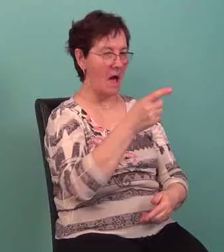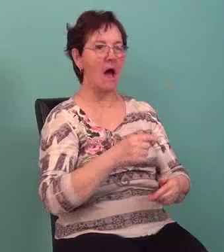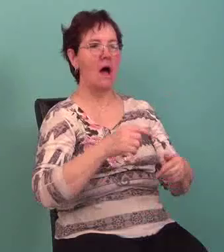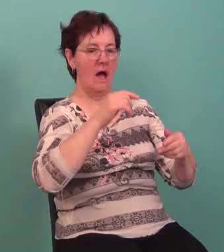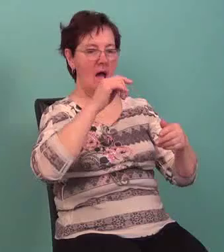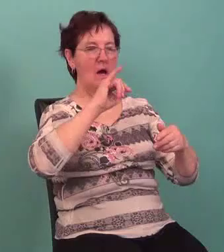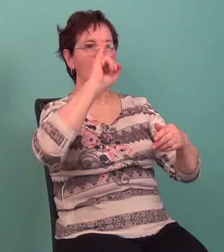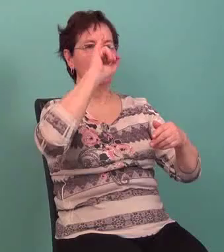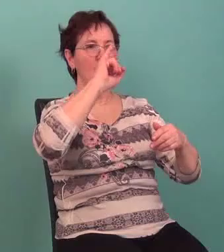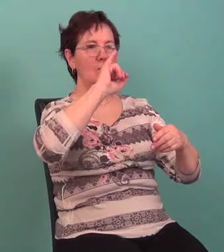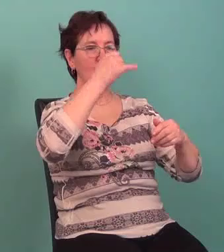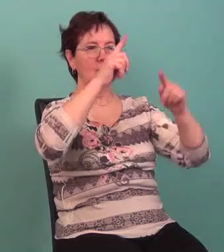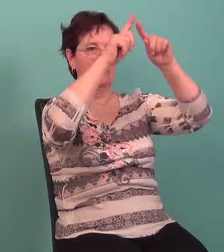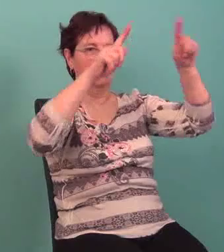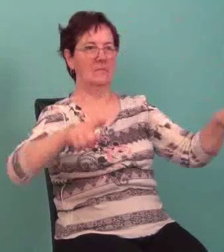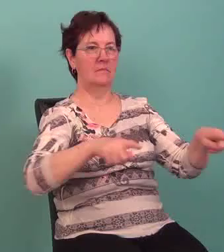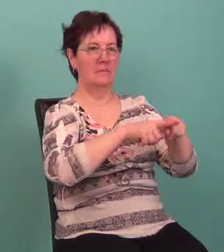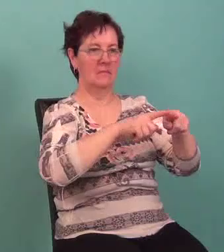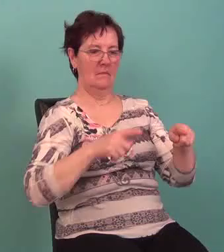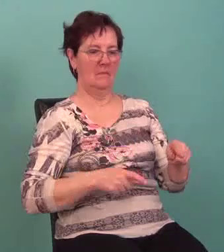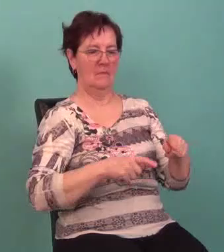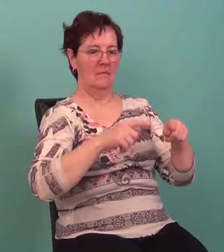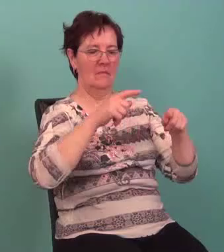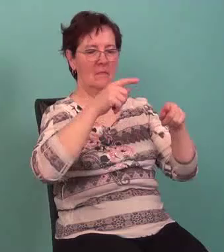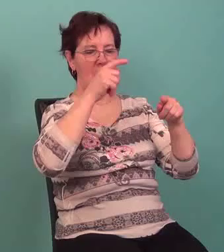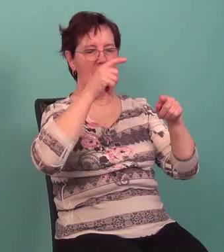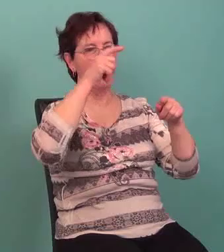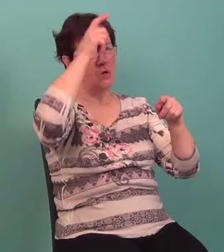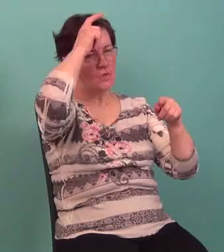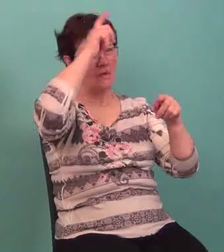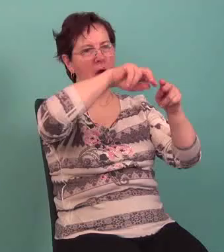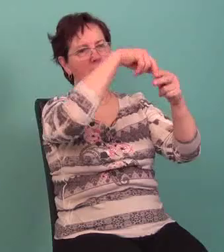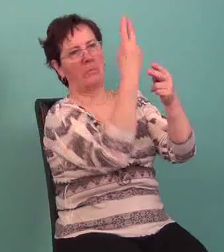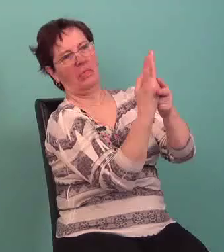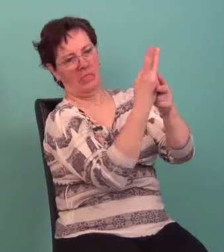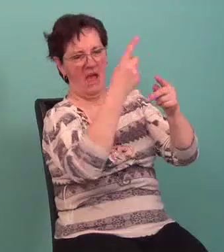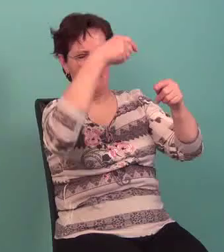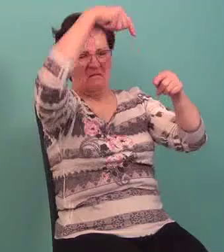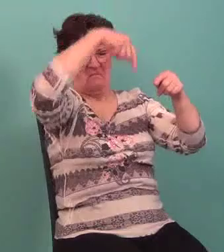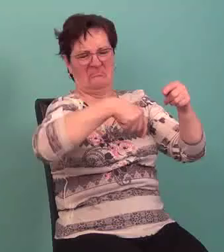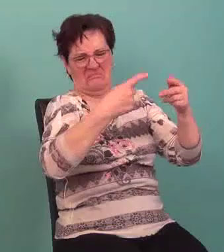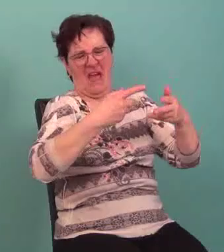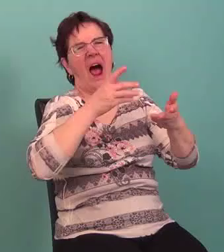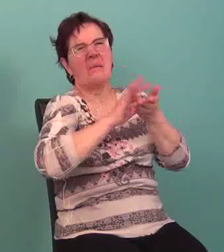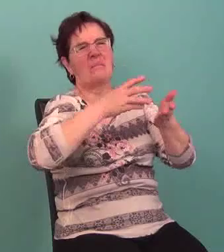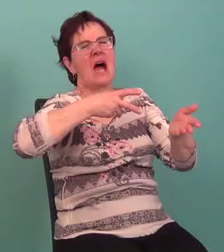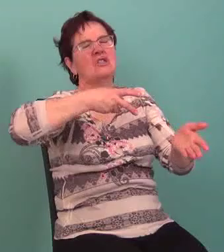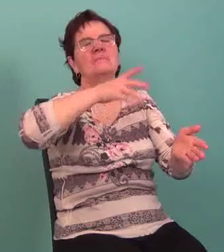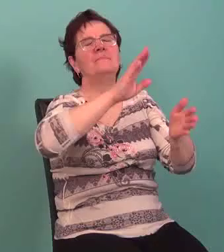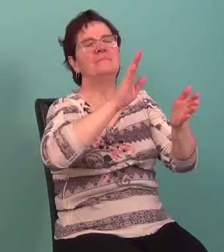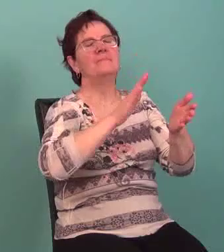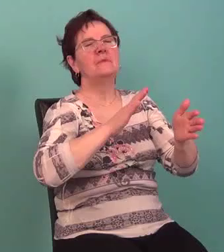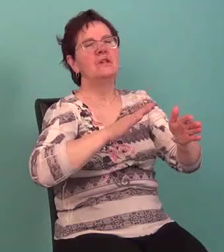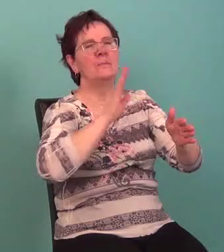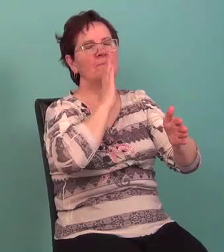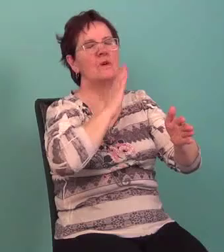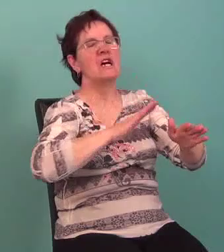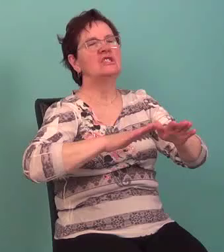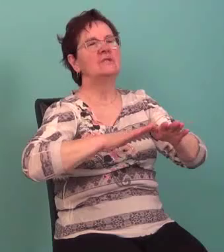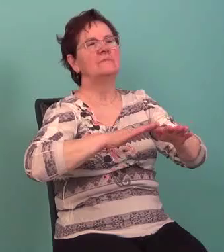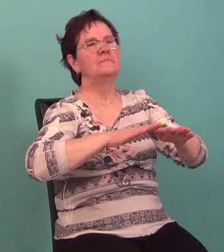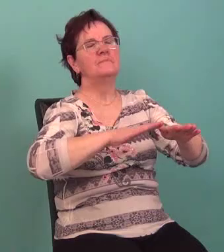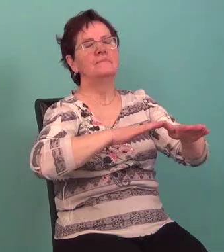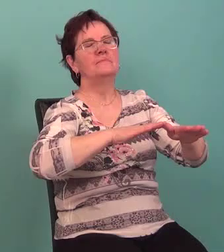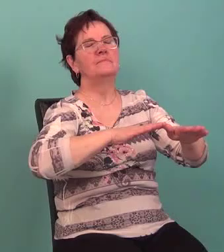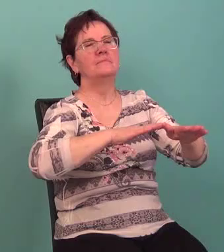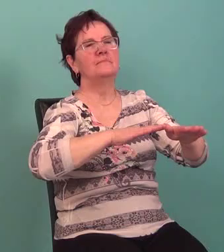Żółty trójkątny znak pokazuje, że człowiek upada do góry nogami i do tego strzałka w dół. Nie wiem, pewnie chodzi o to, że jest ślisko.